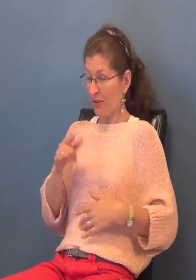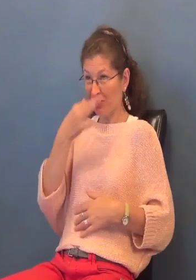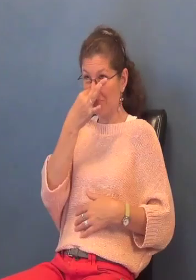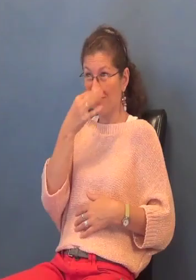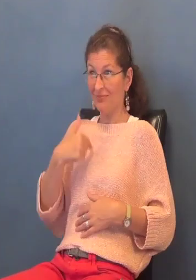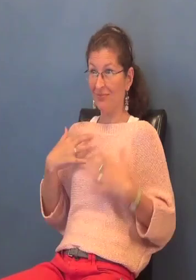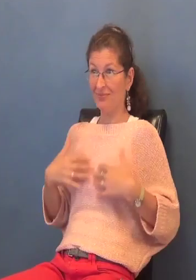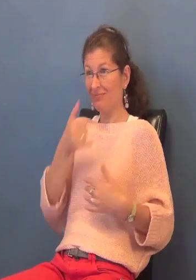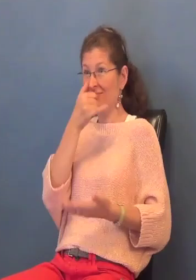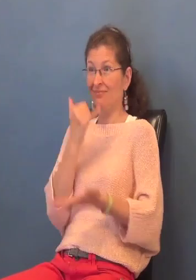Bez mycia zaczyna się śmierdzieć.